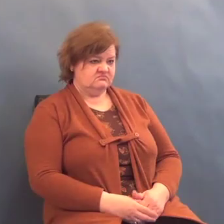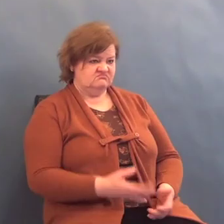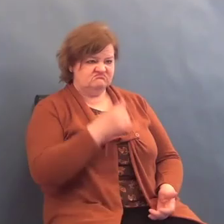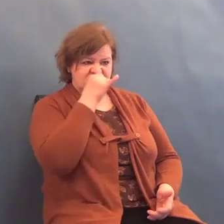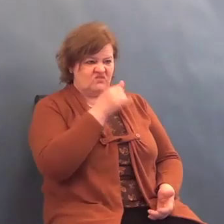Nie można.